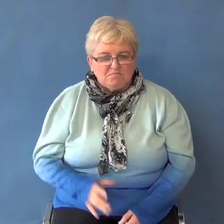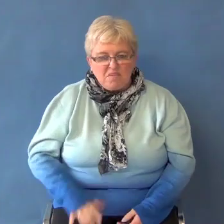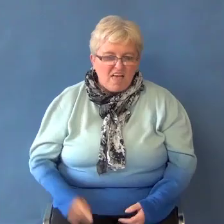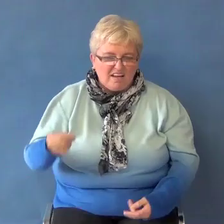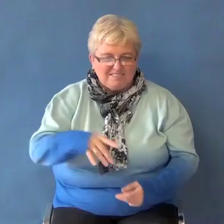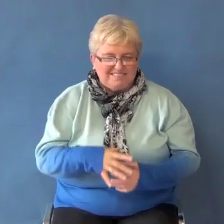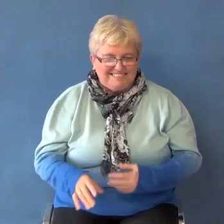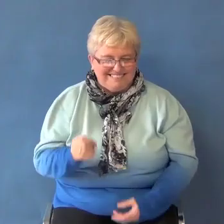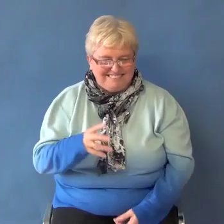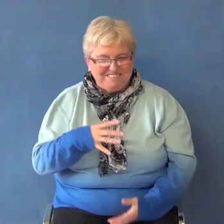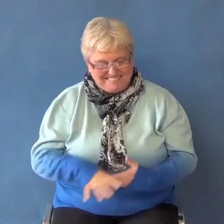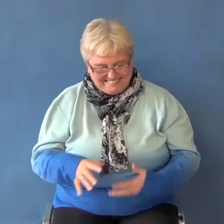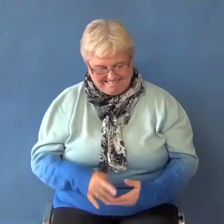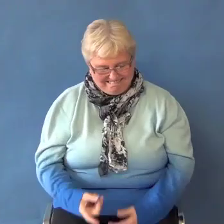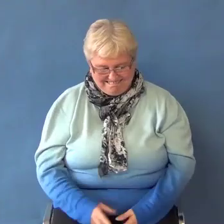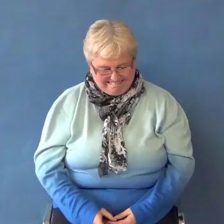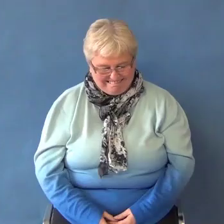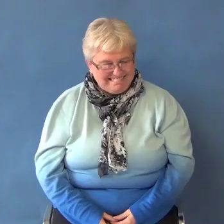Pies przyszedł brudny, tak brudny.